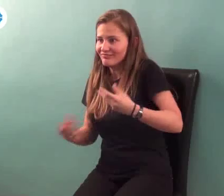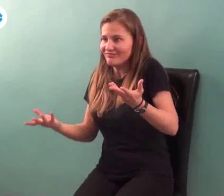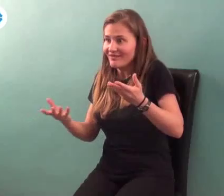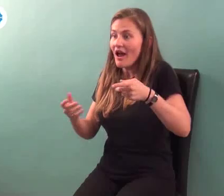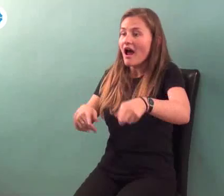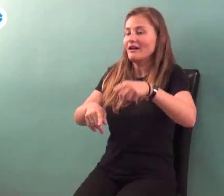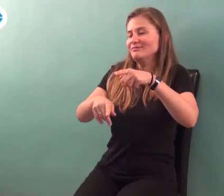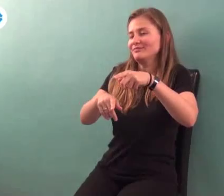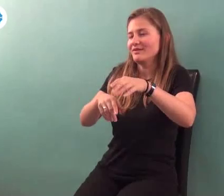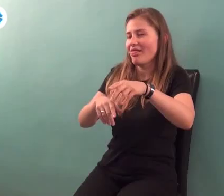A ci głusi.